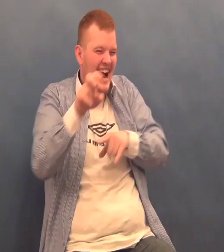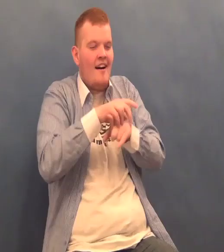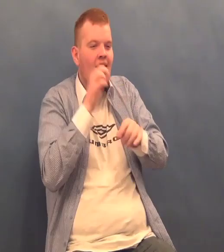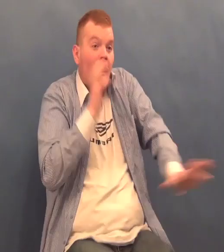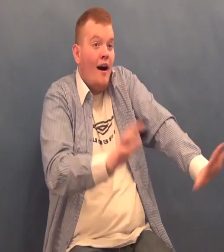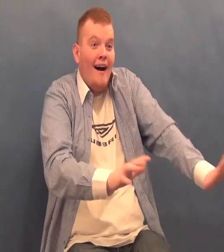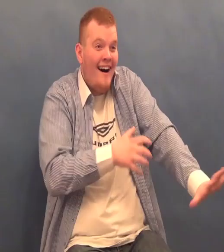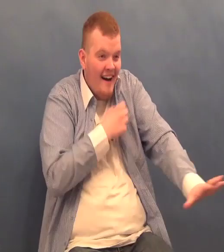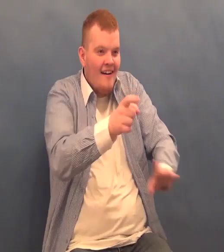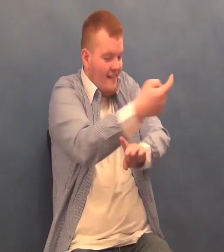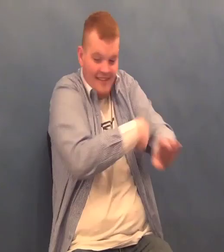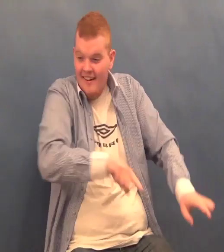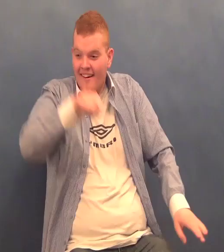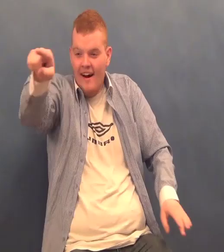Kot jest przerażony, a ptaszek ucieka.